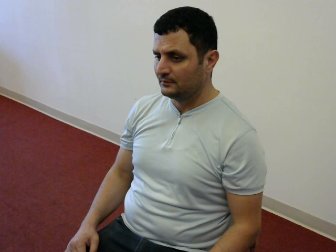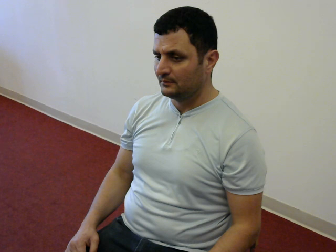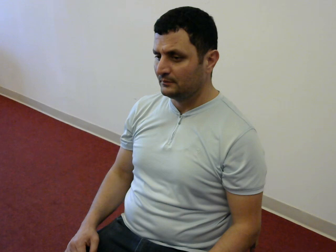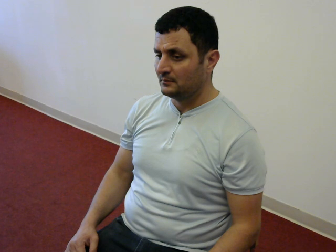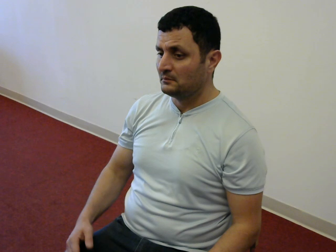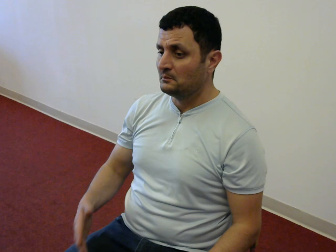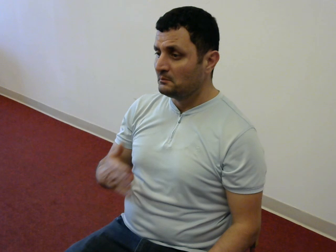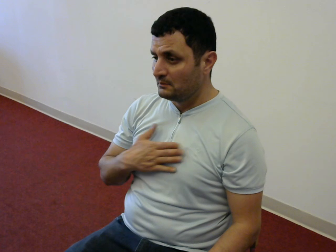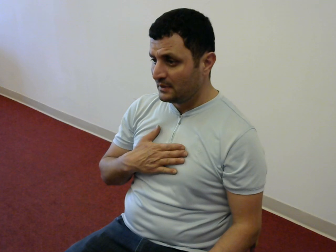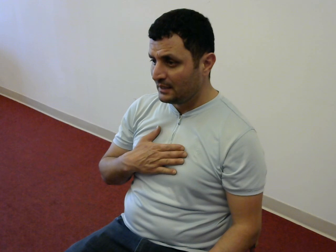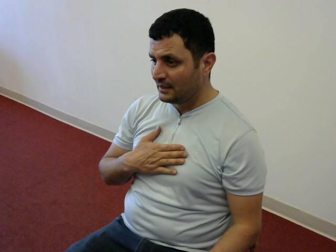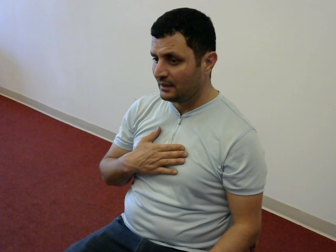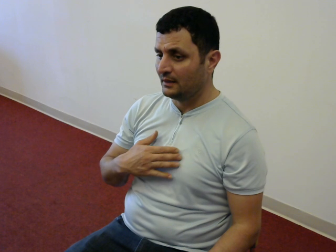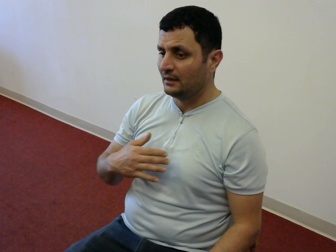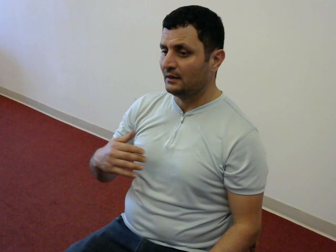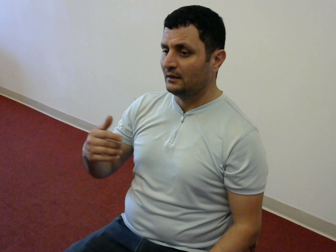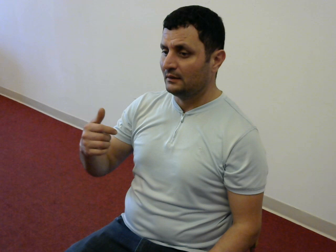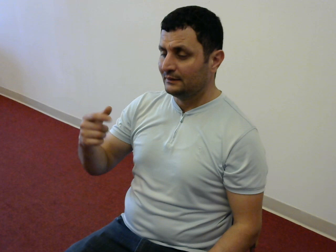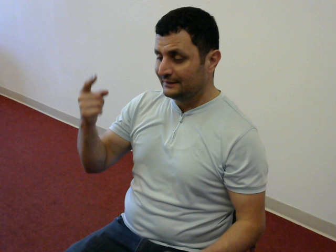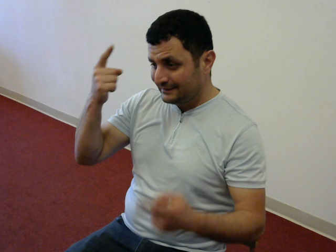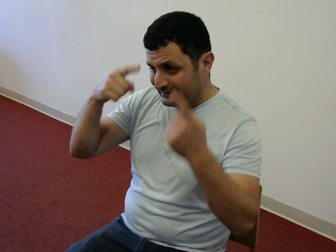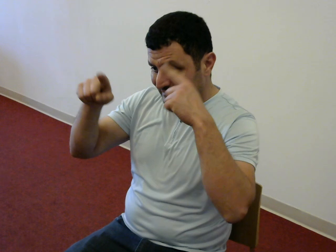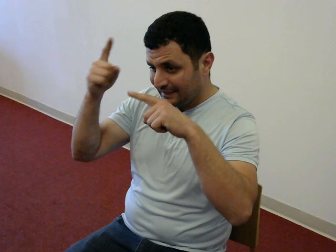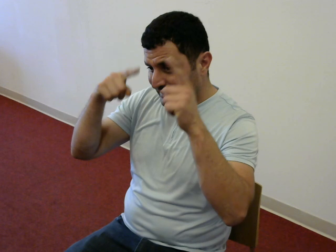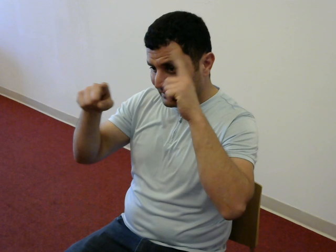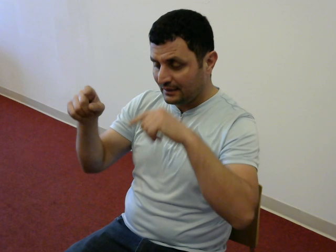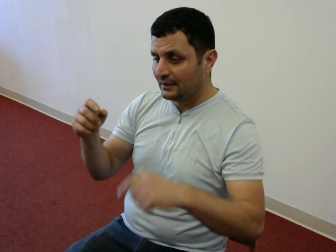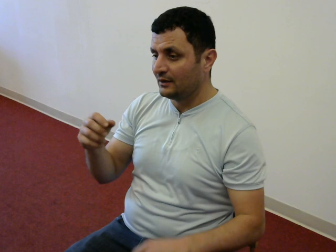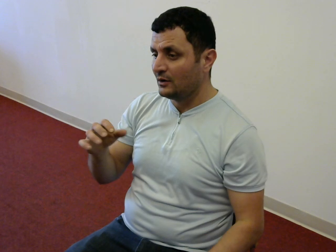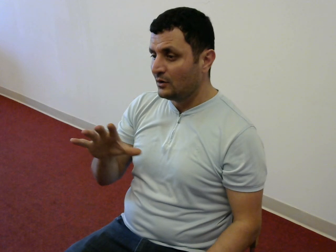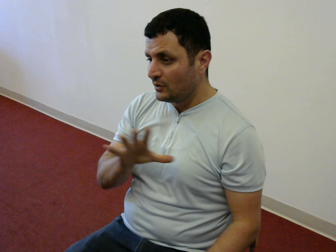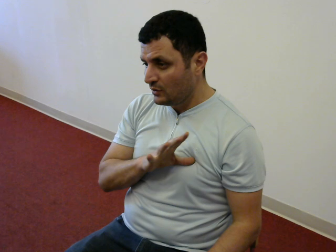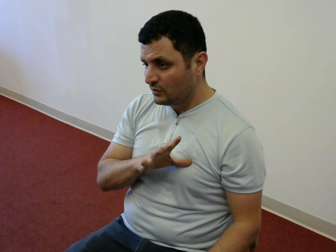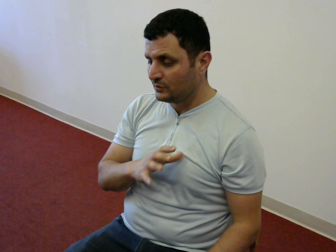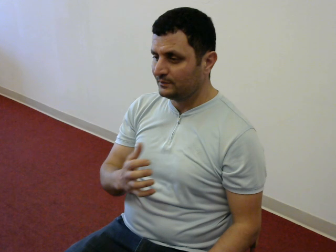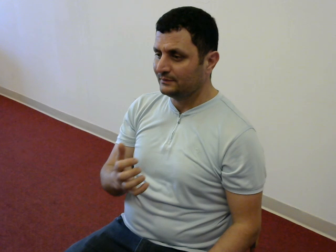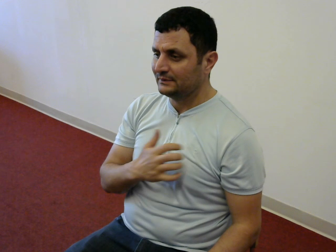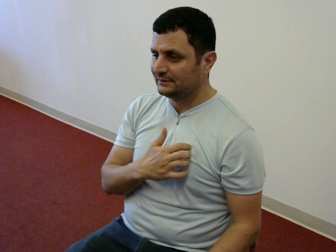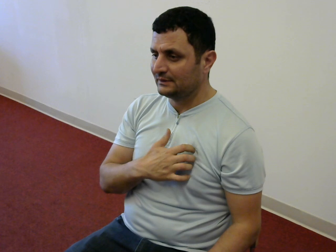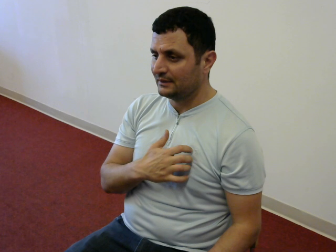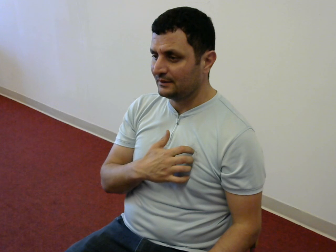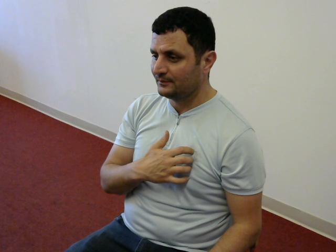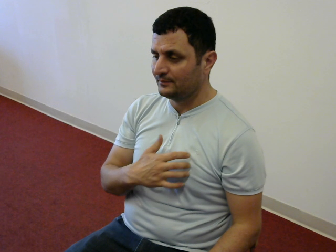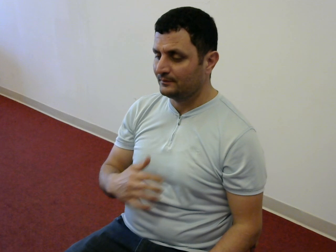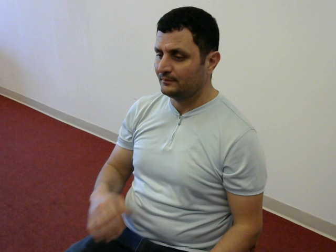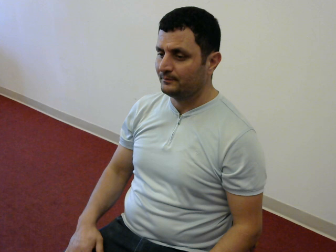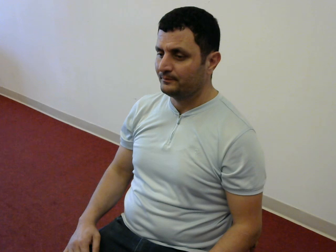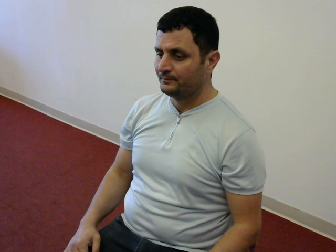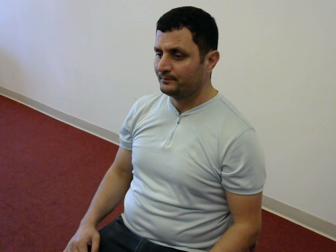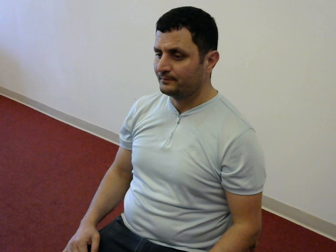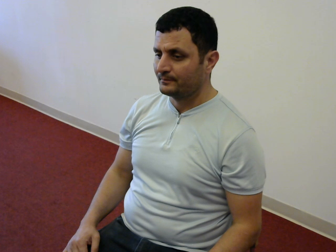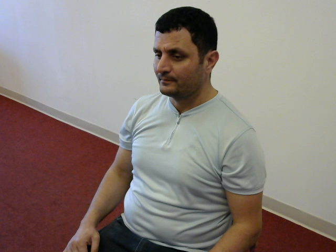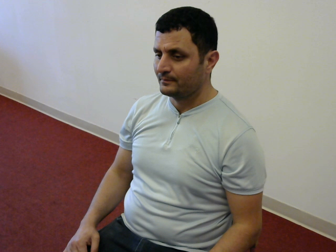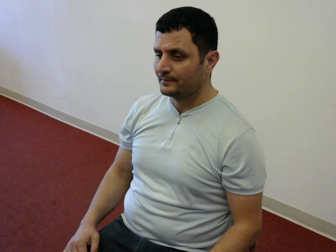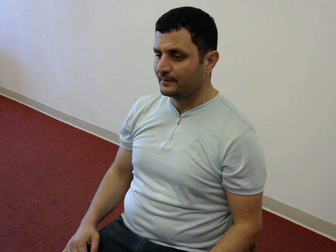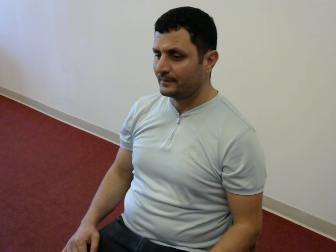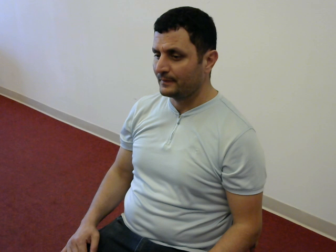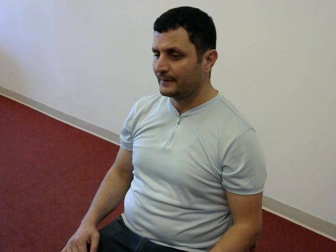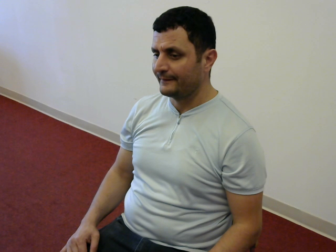Mən dizayner olmaq istəyirəm